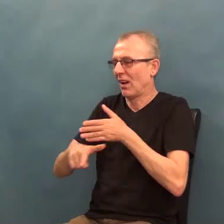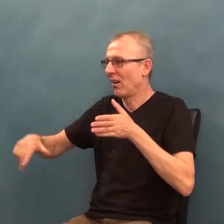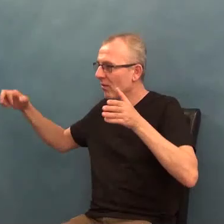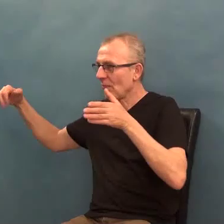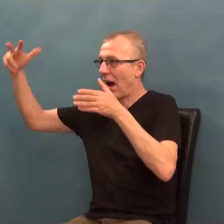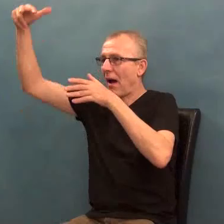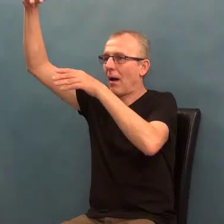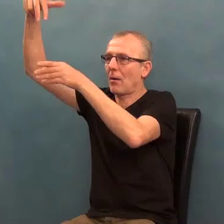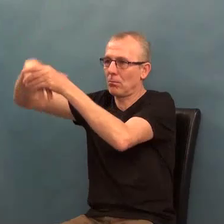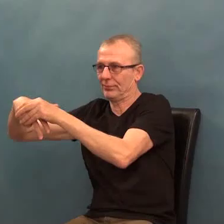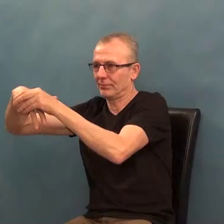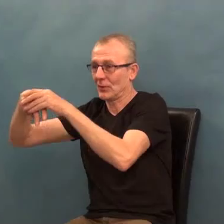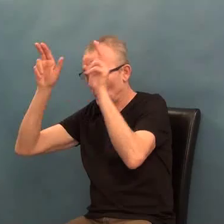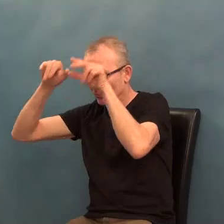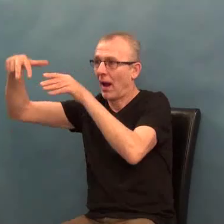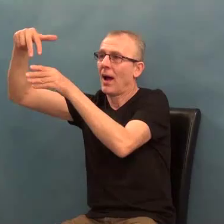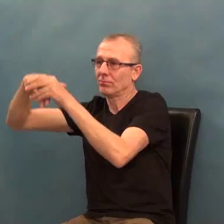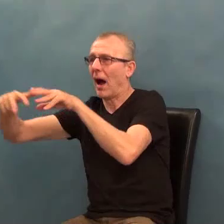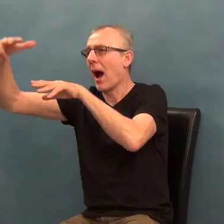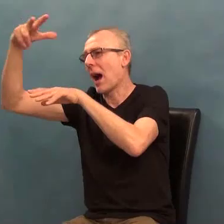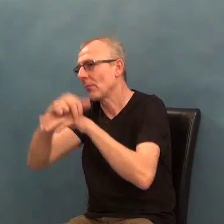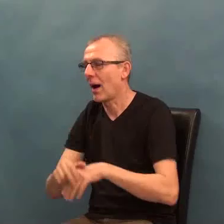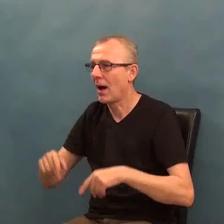Królik wskakuje do ubrania i skacze dalej.